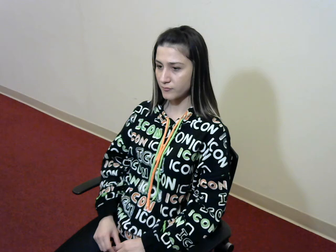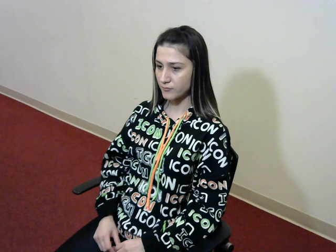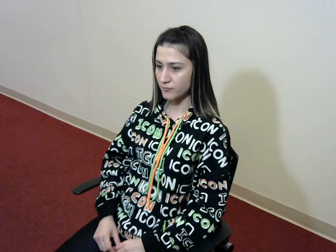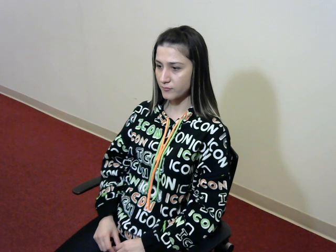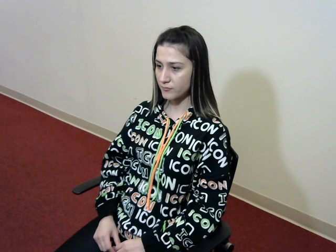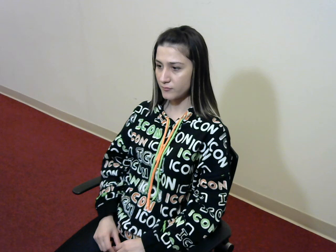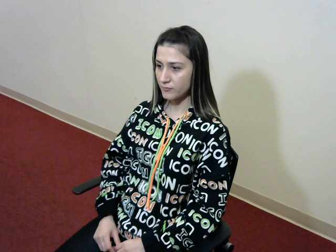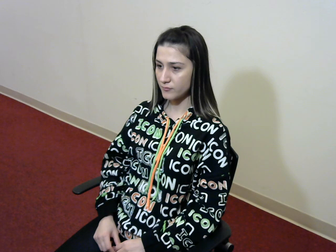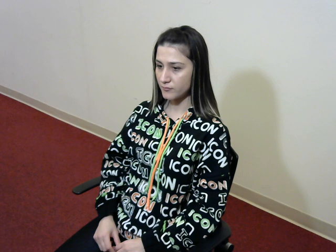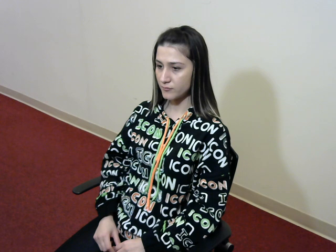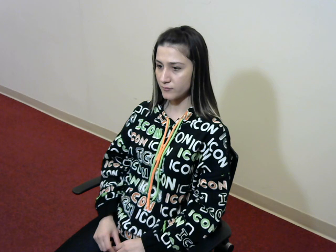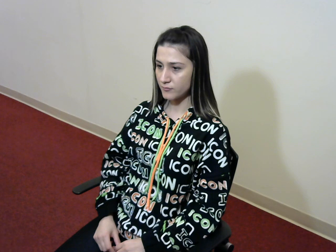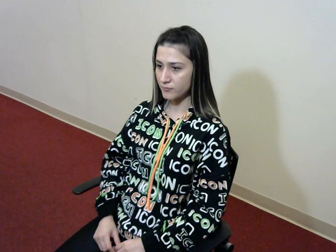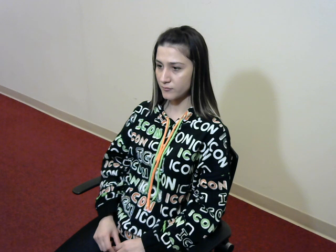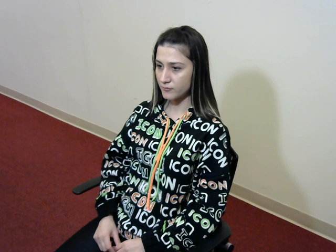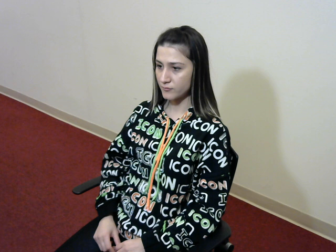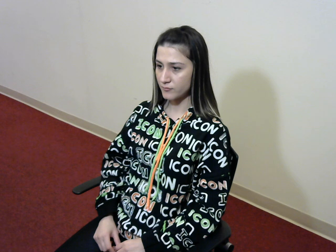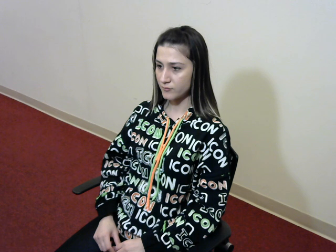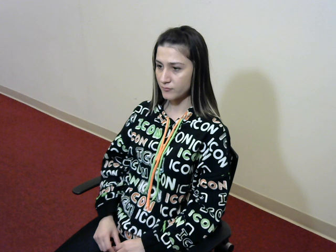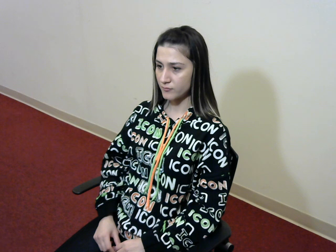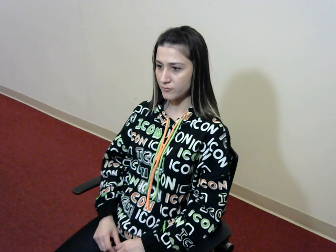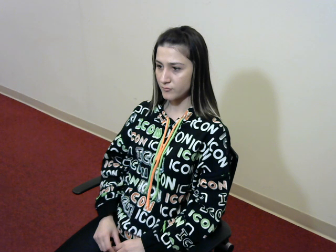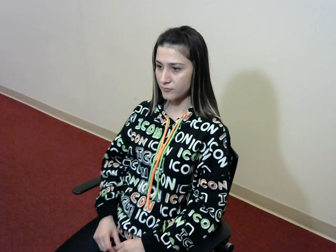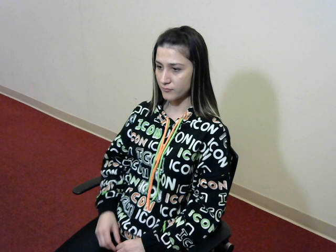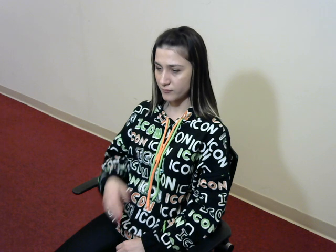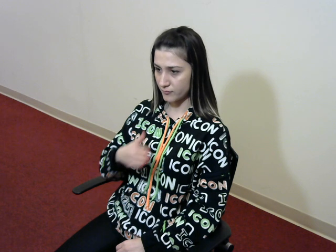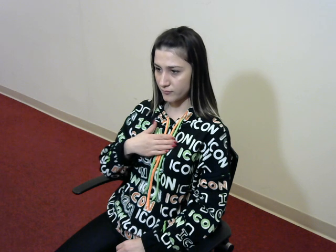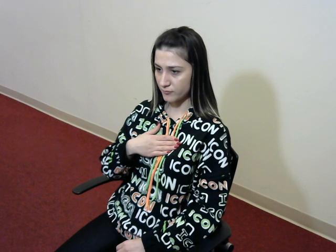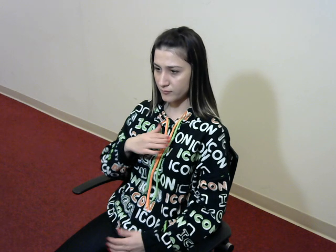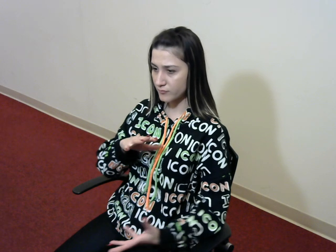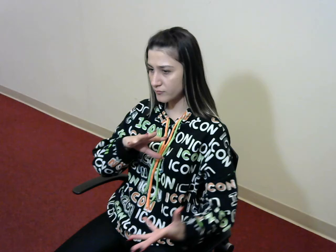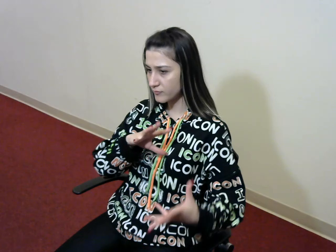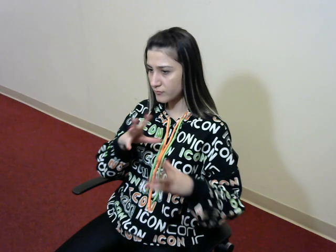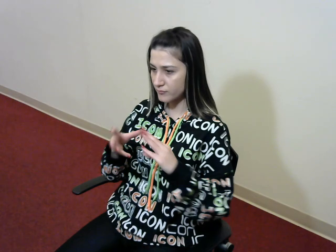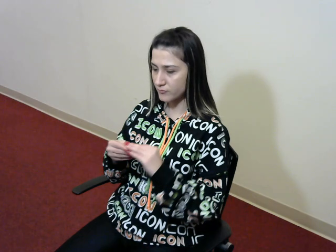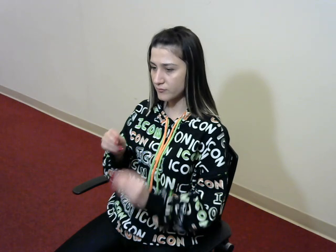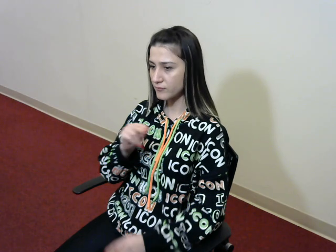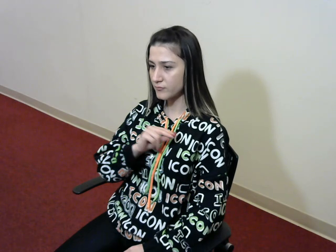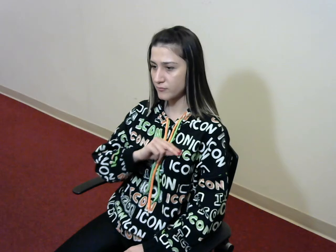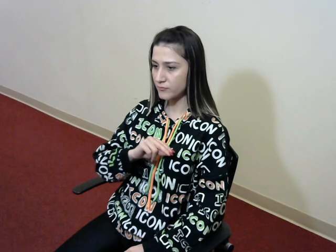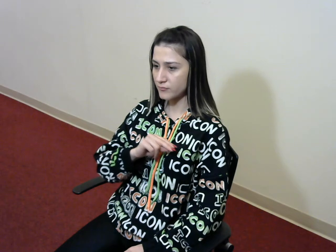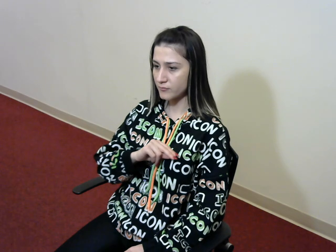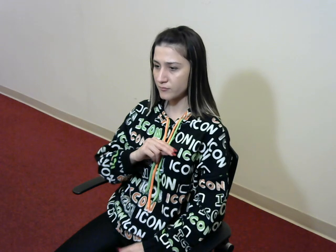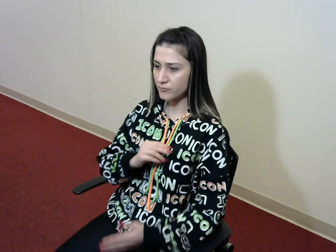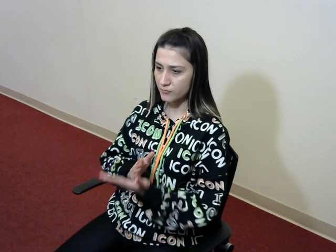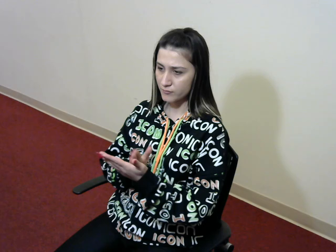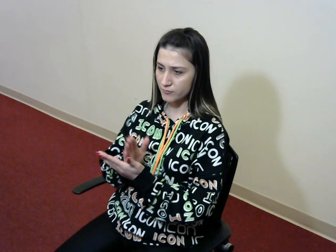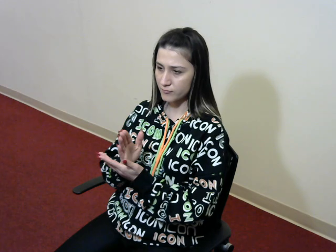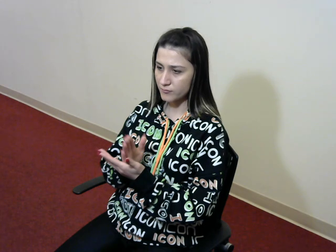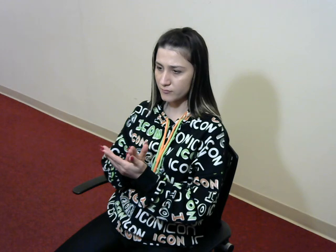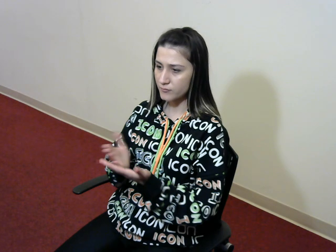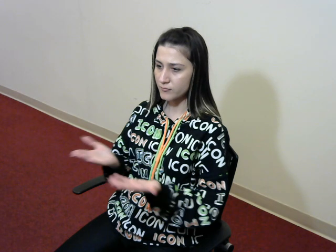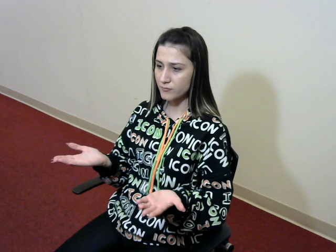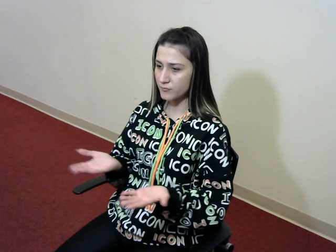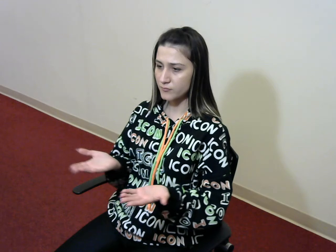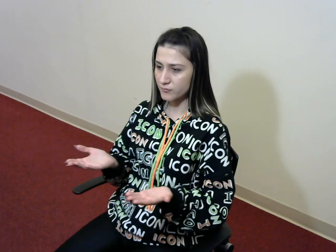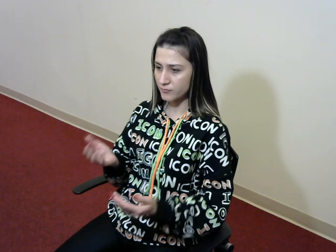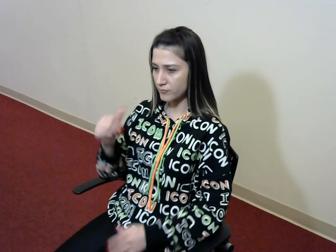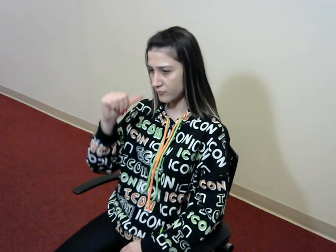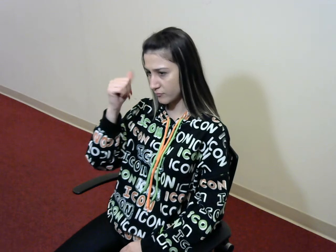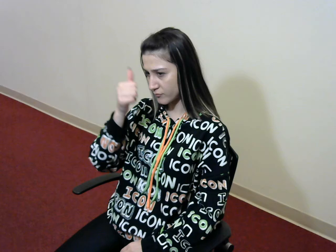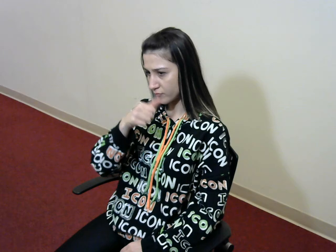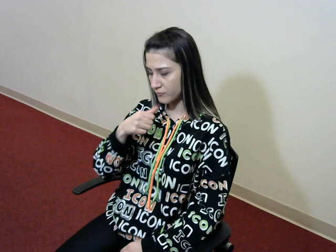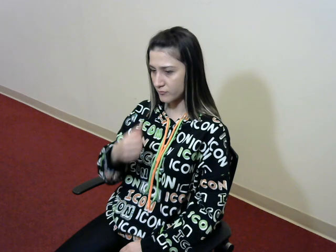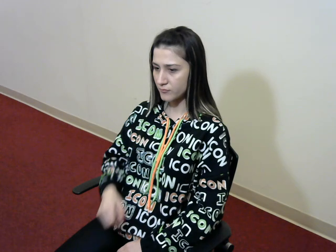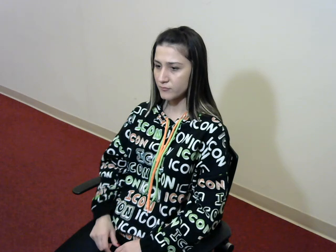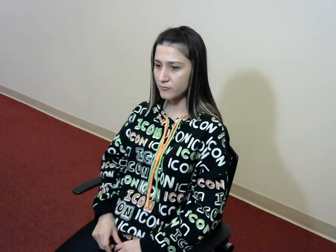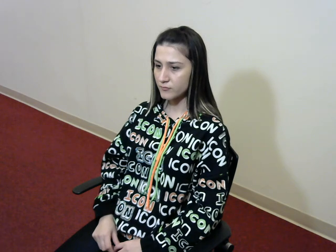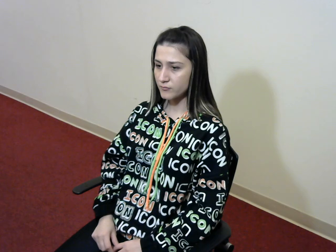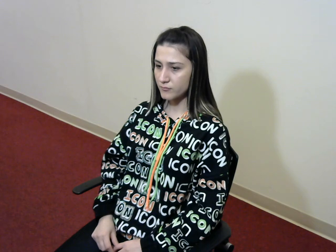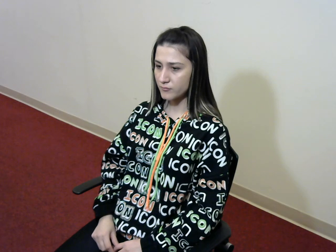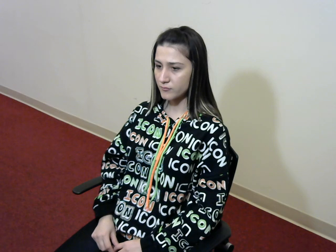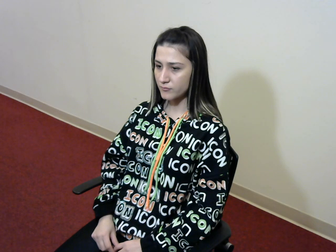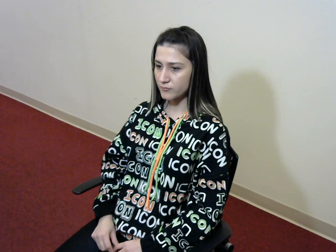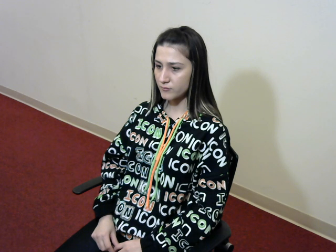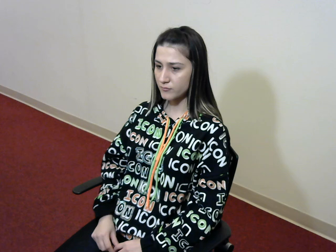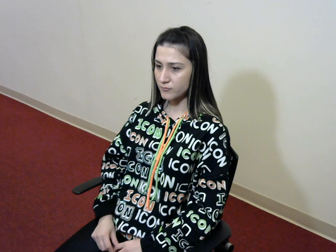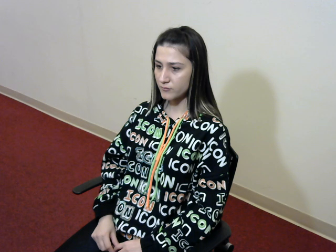Mənim ümumi iş stajım neçə ildir?